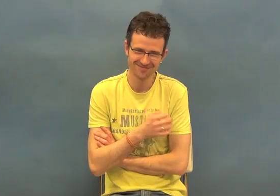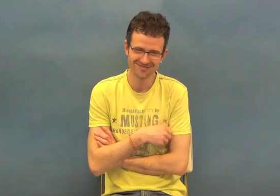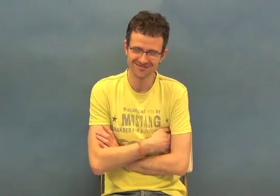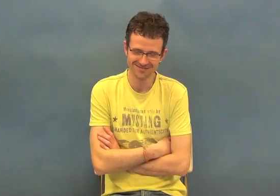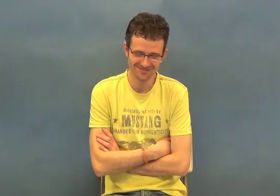Dobrze.